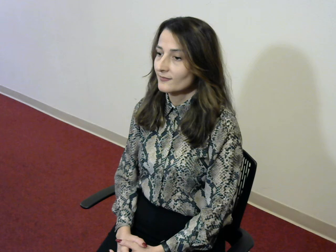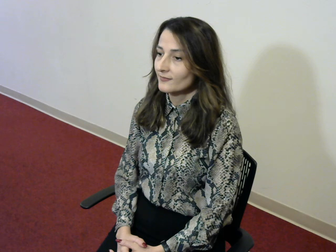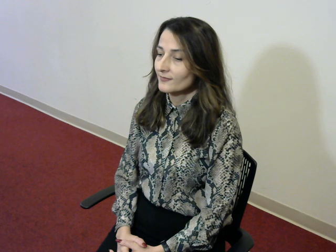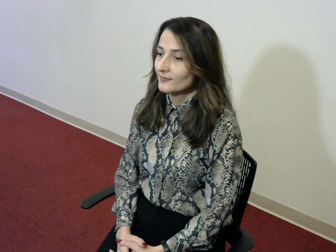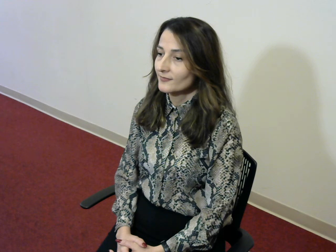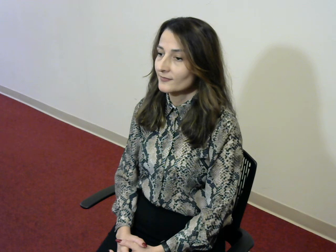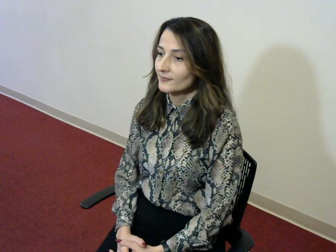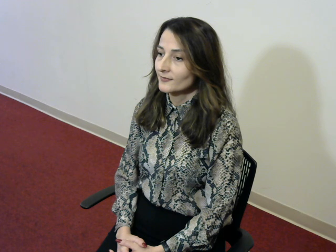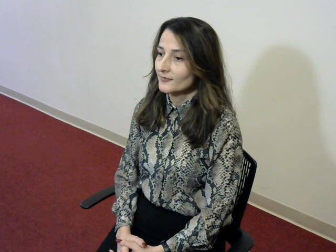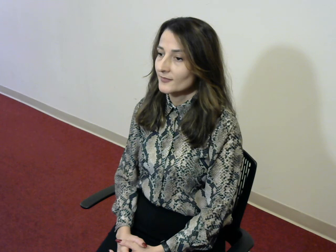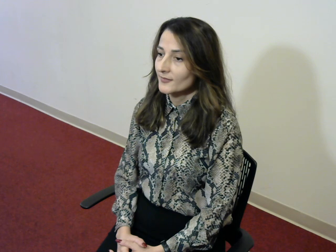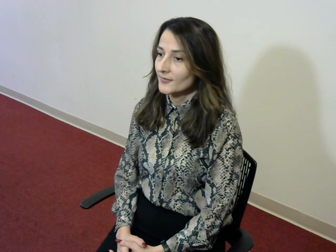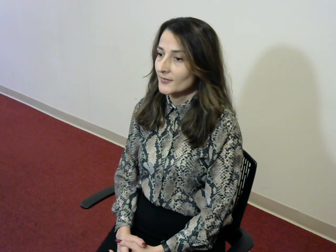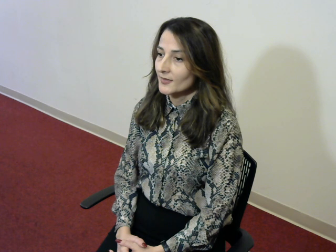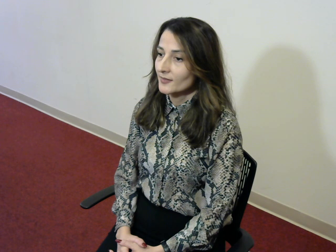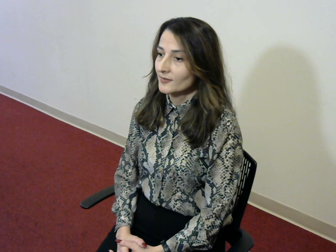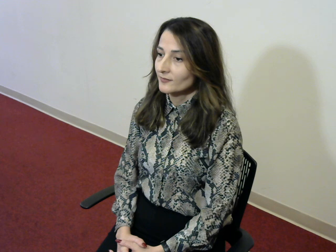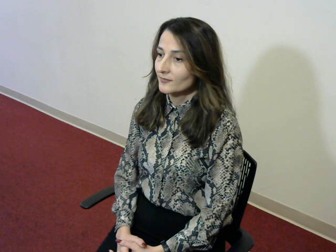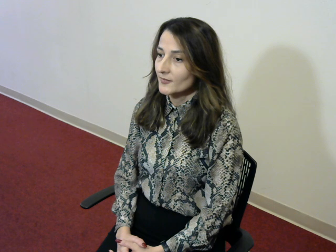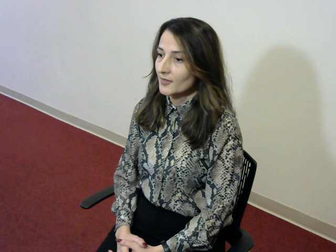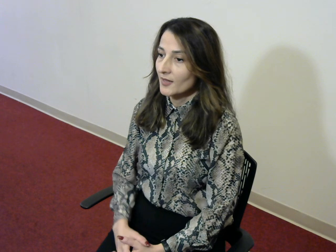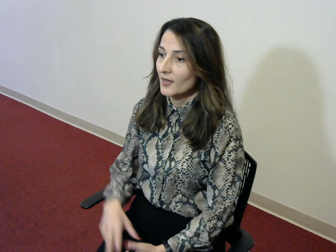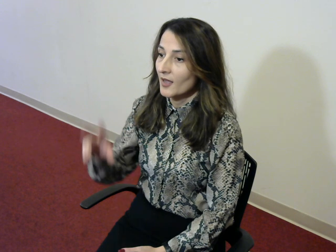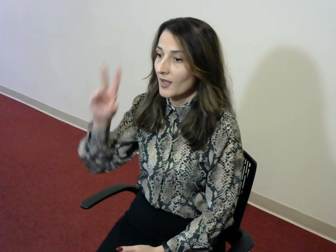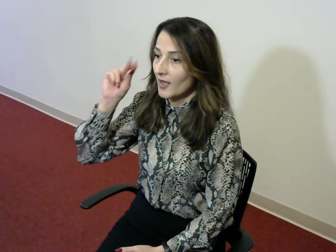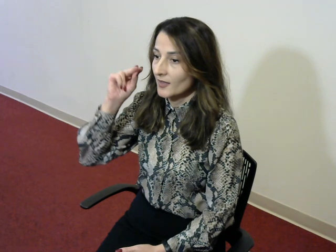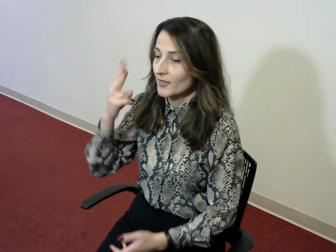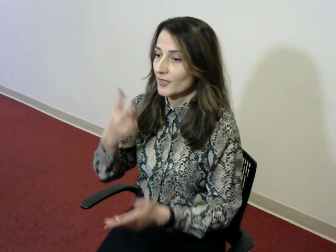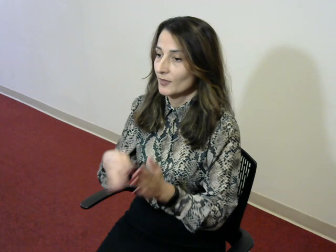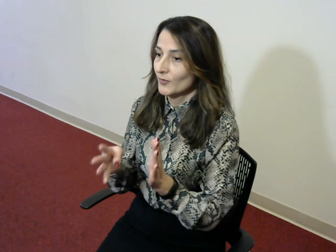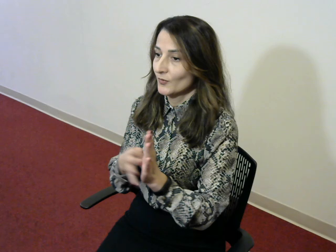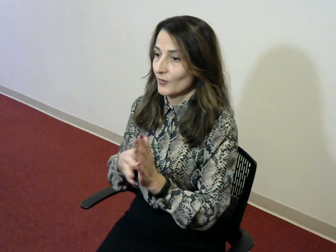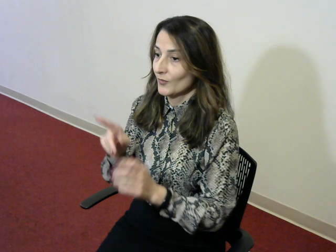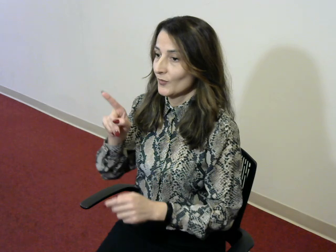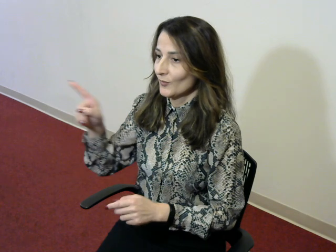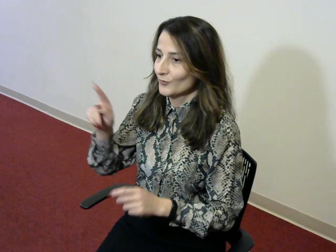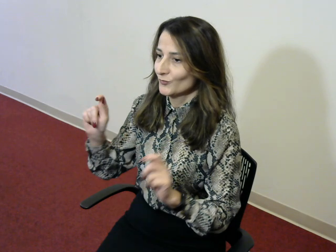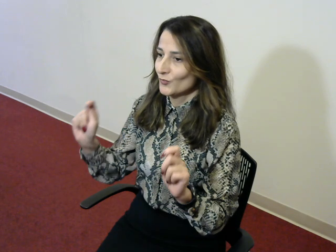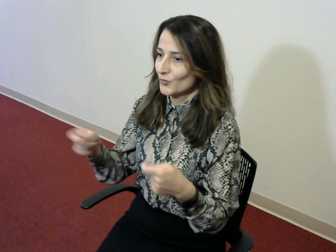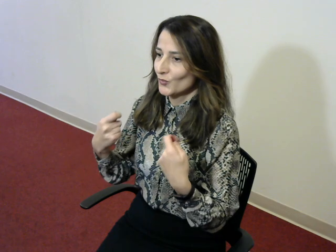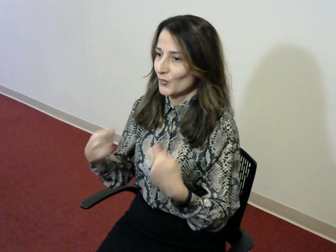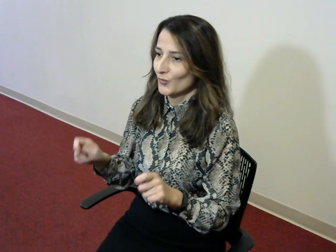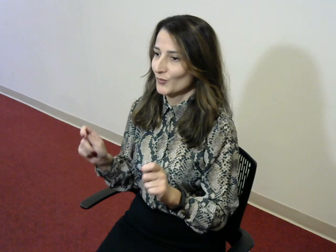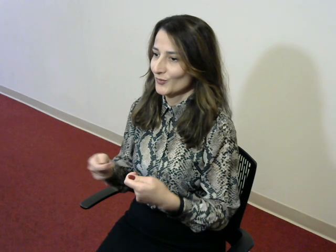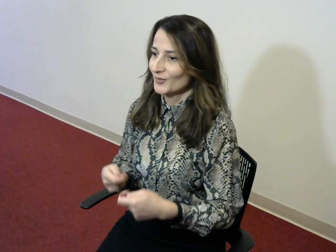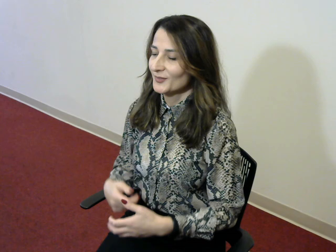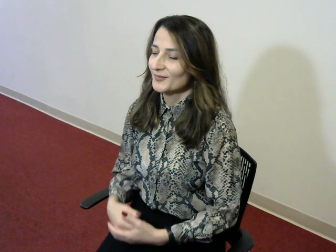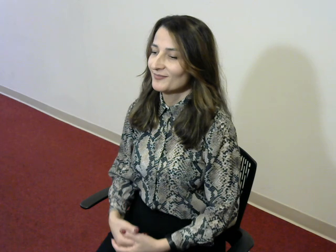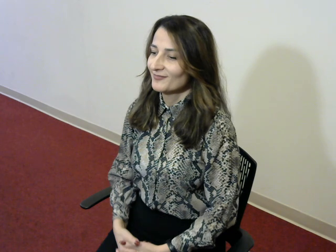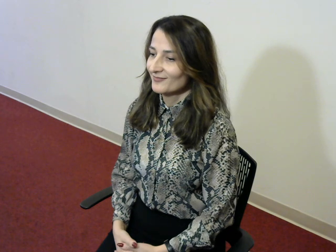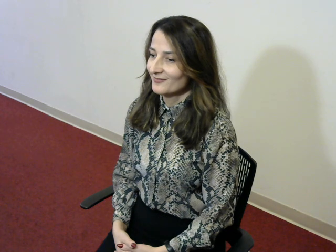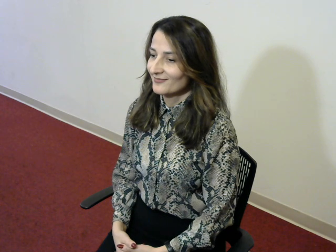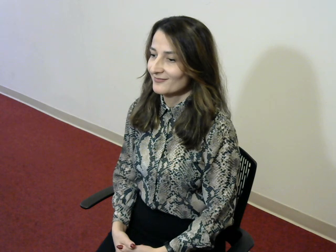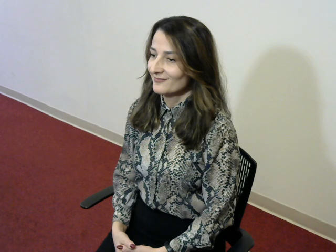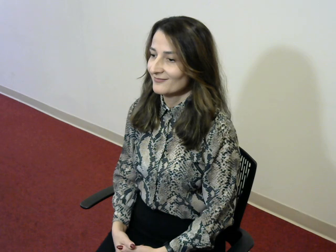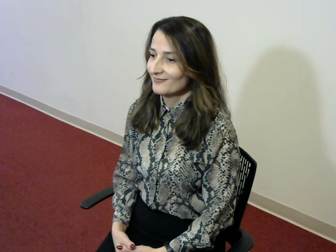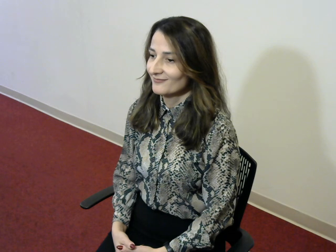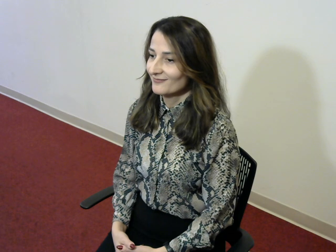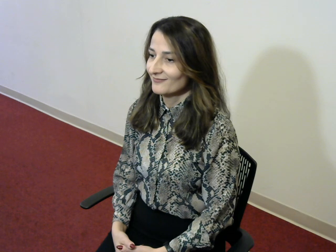Ayın 29-u onun toyudur